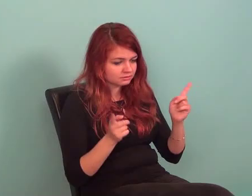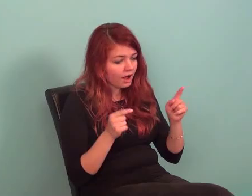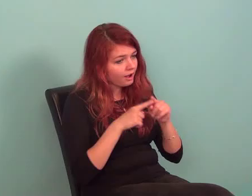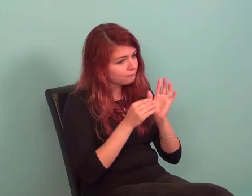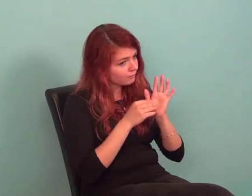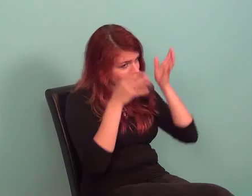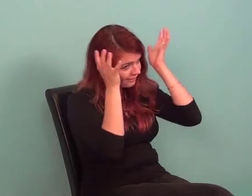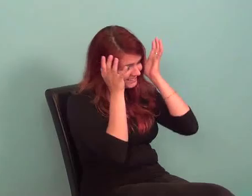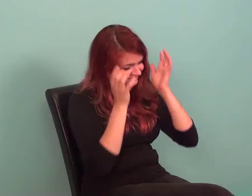Ale potrzebny jest kask.